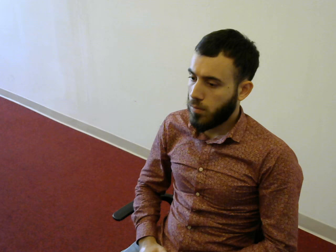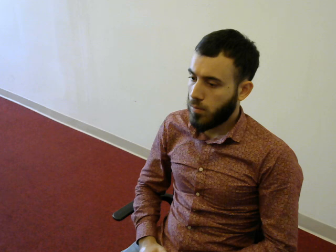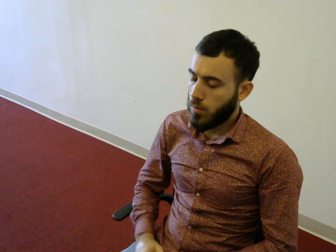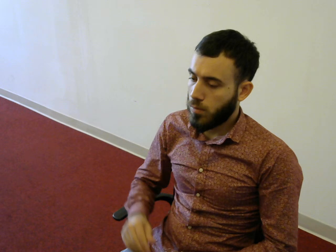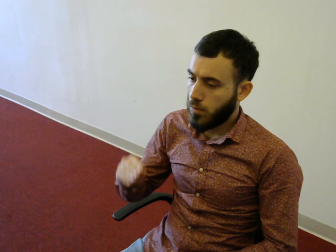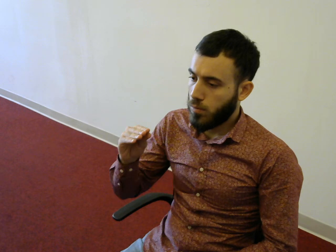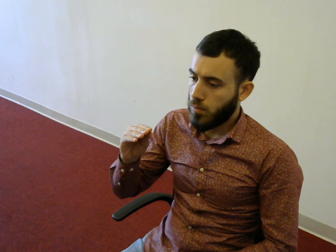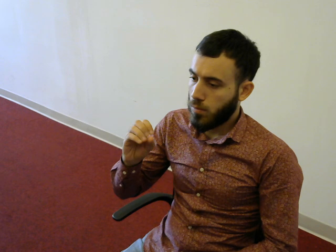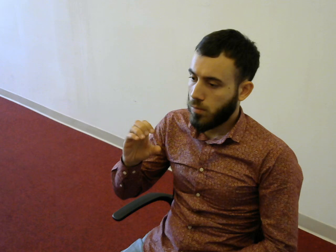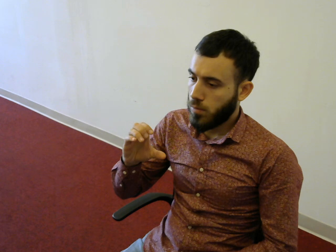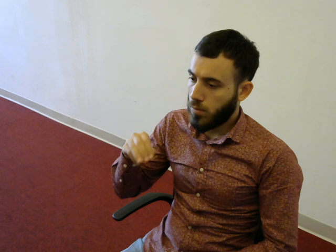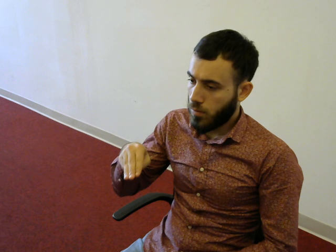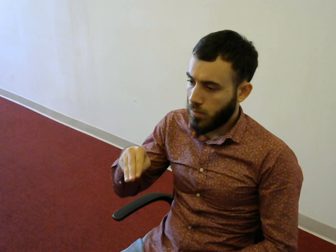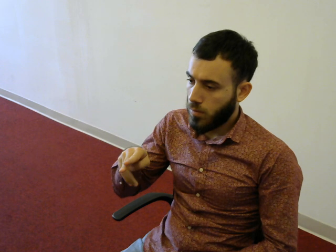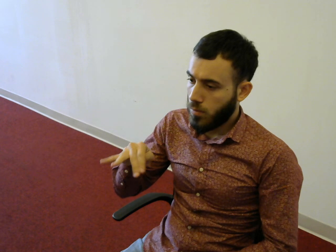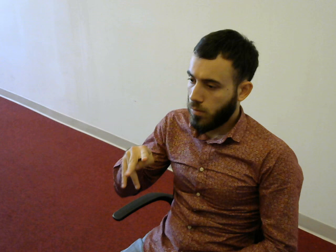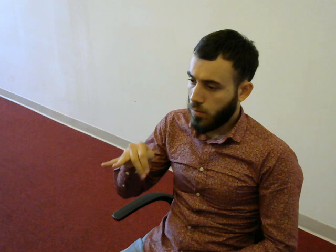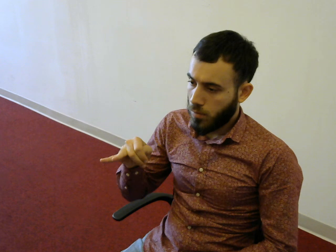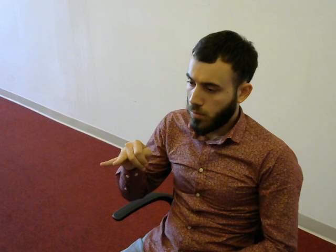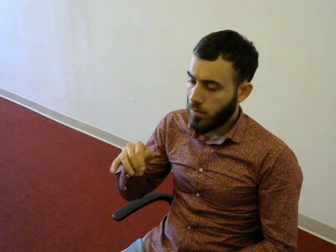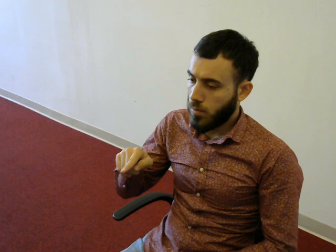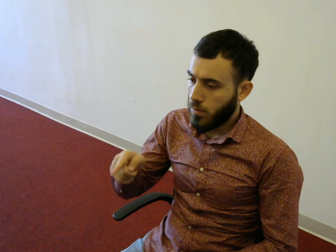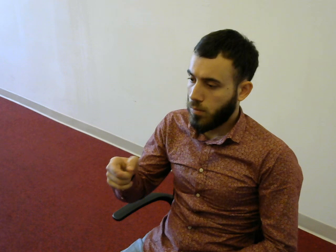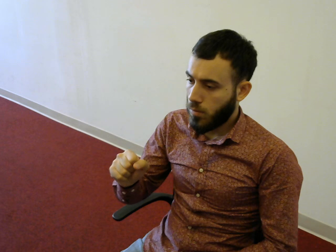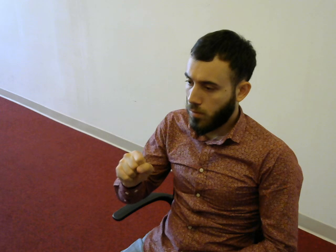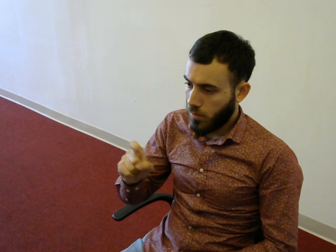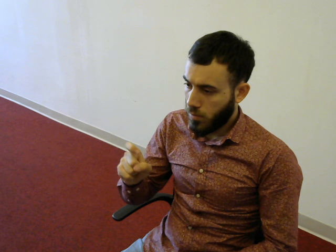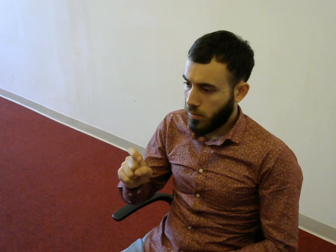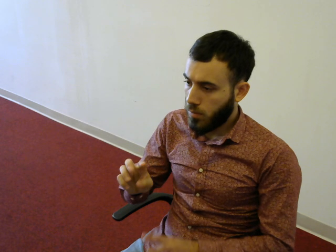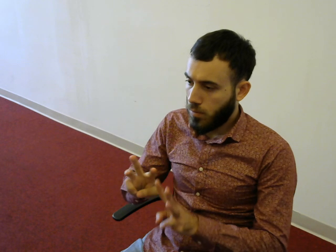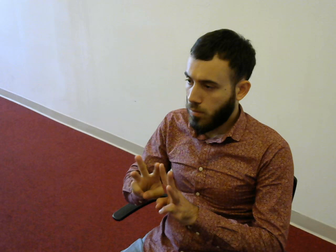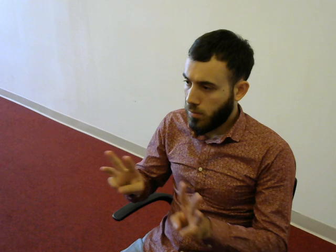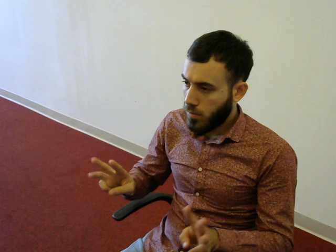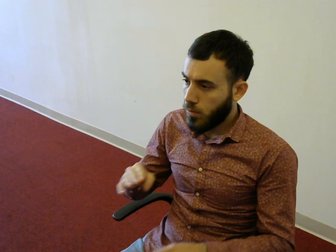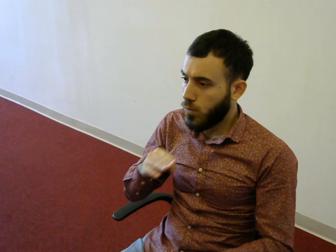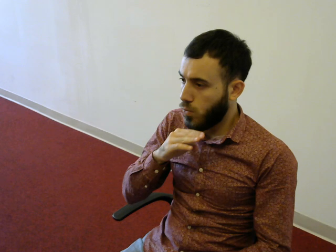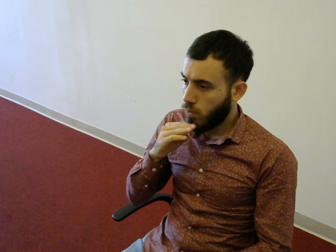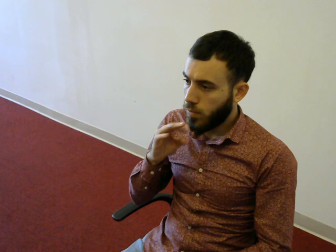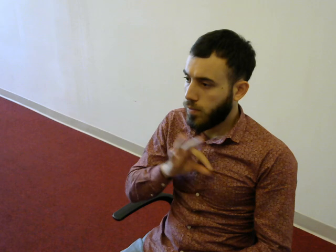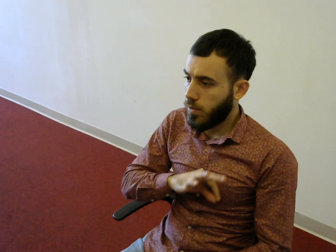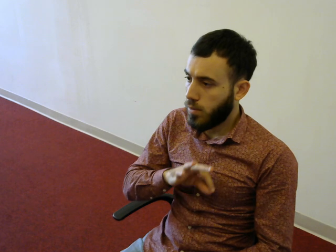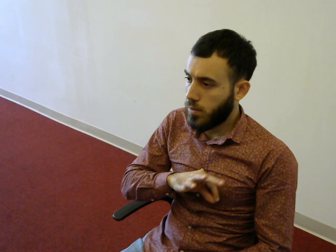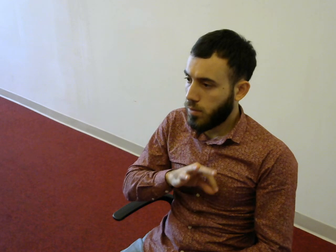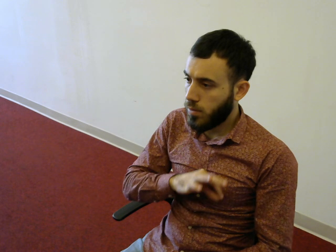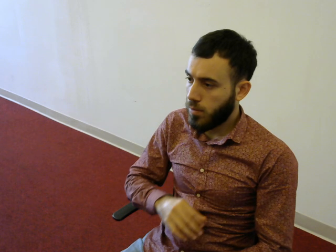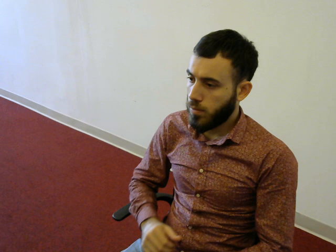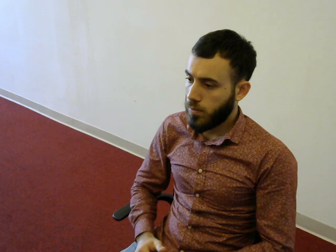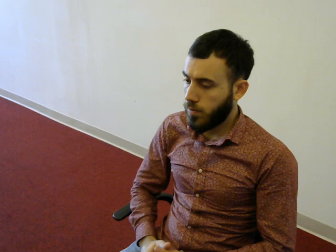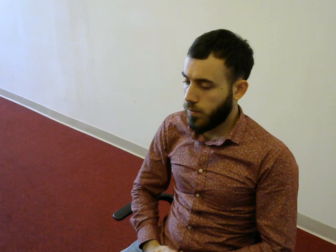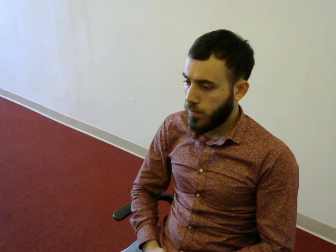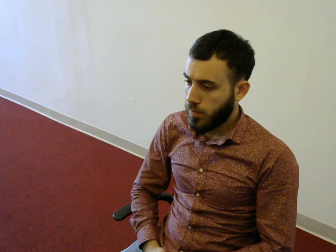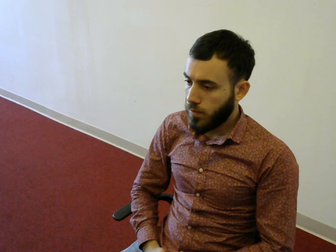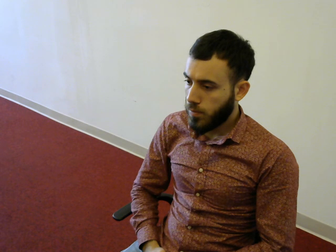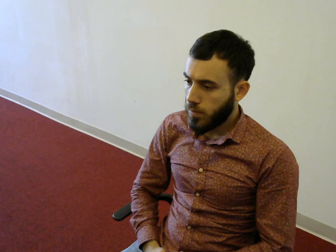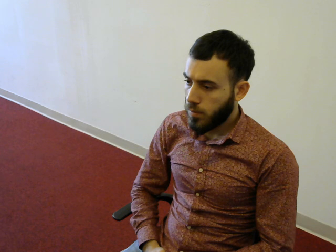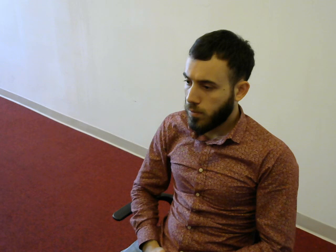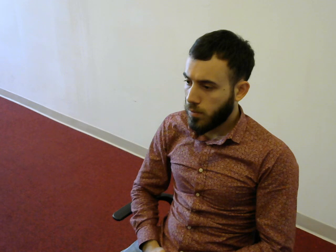Jestdili.az saytı çox faydalıdır